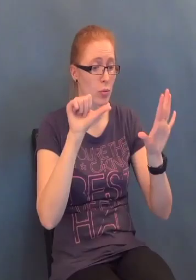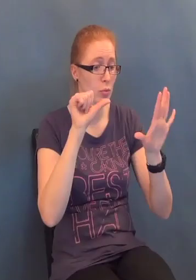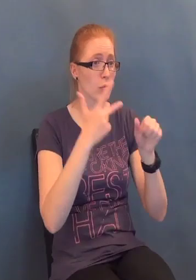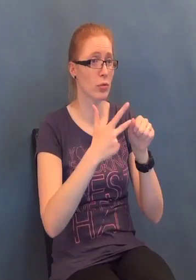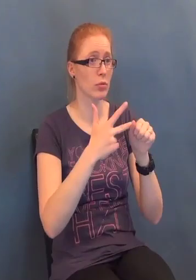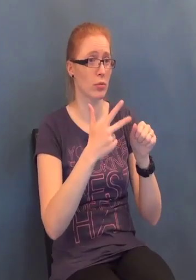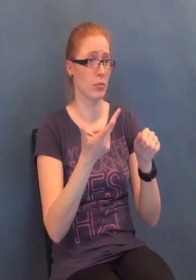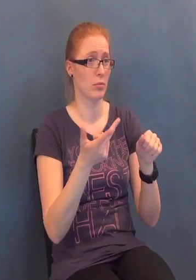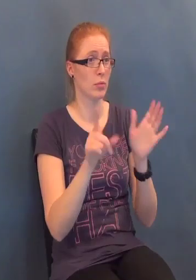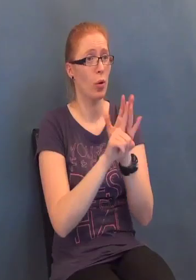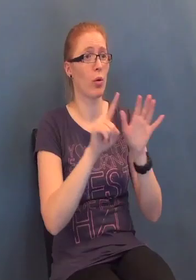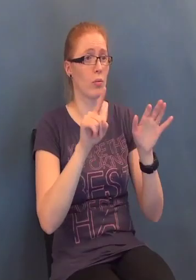Szósta trzydzieści